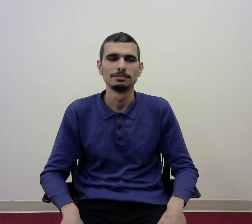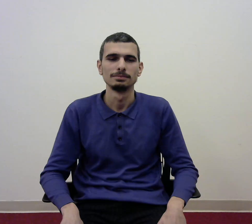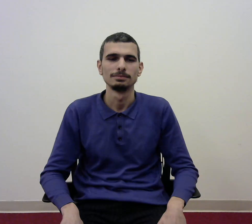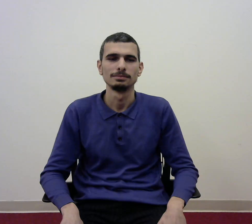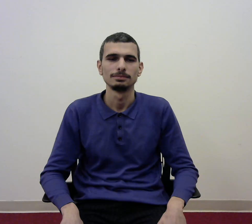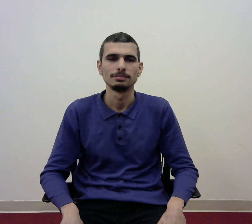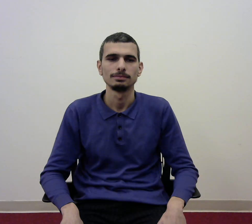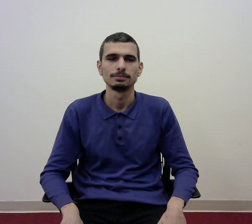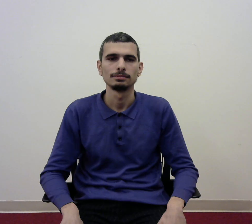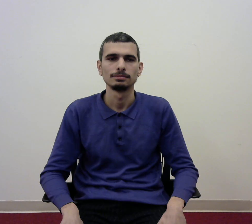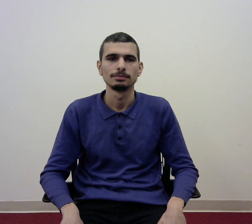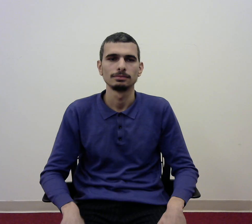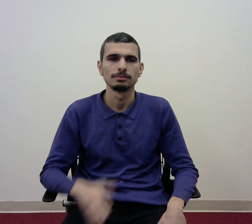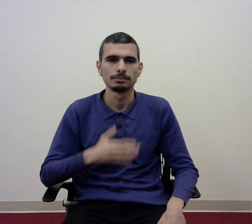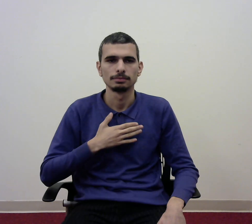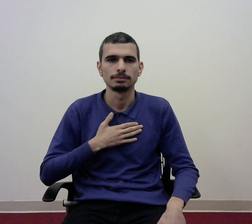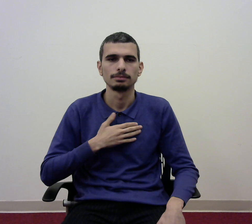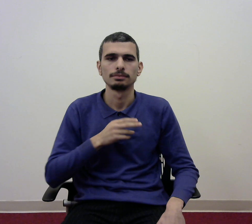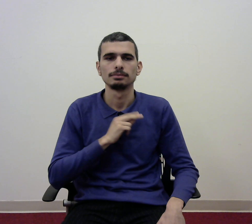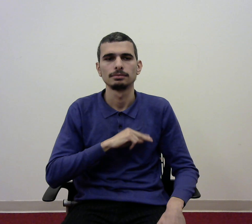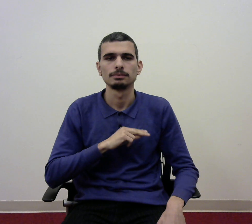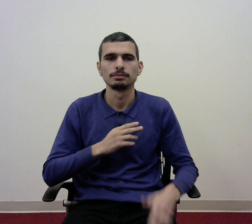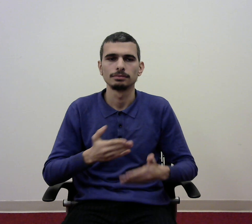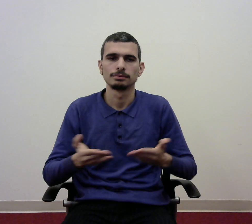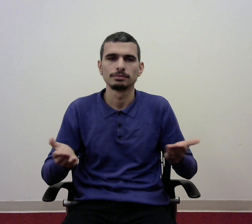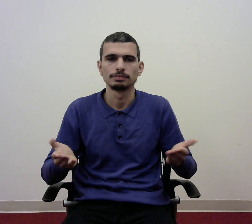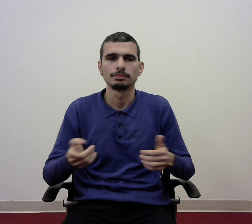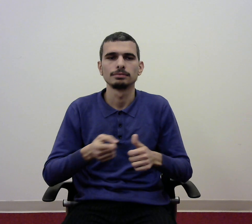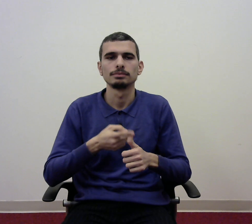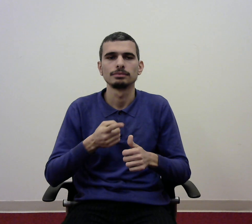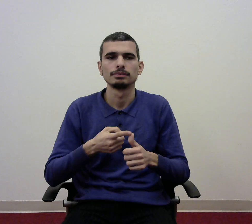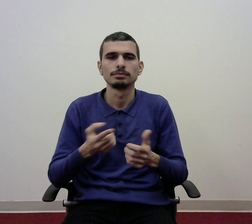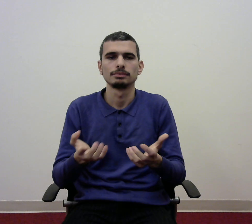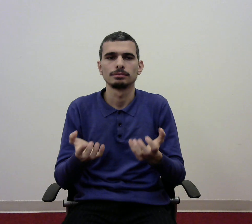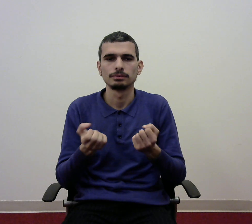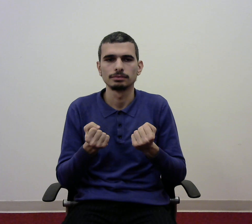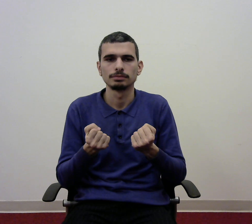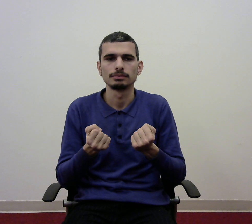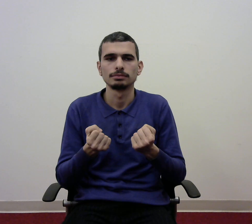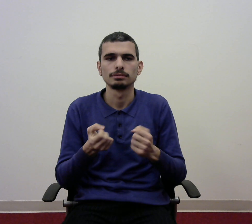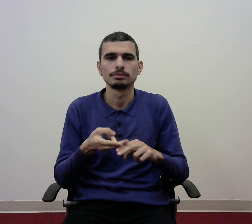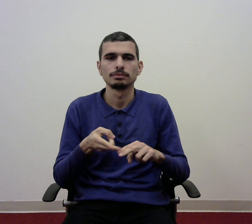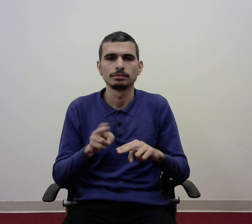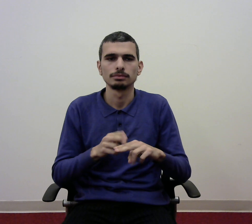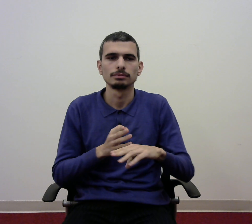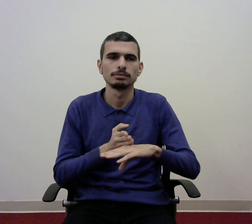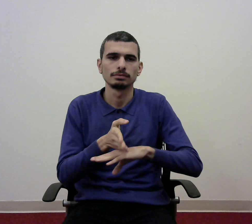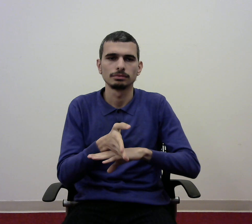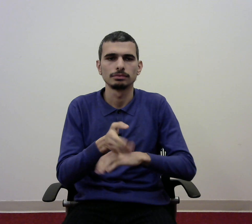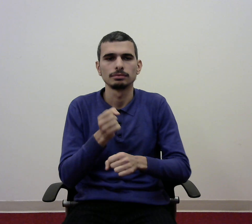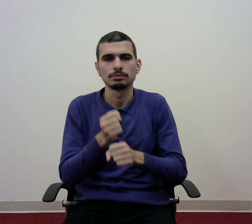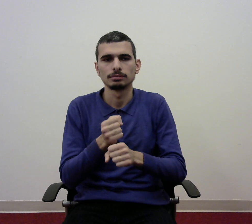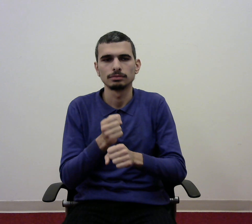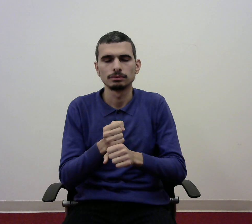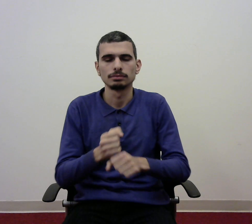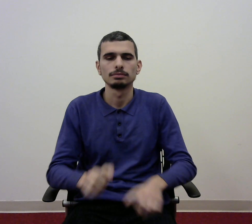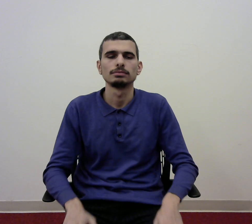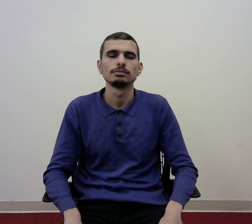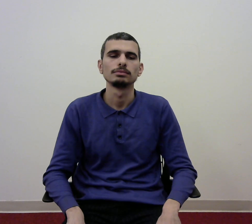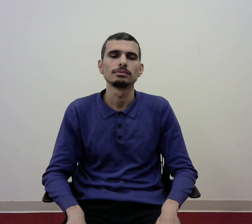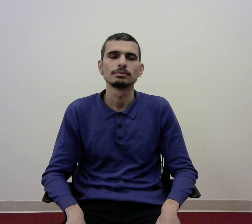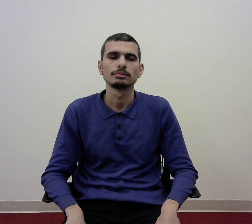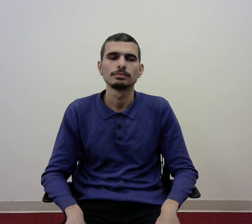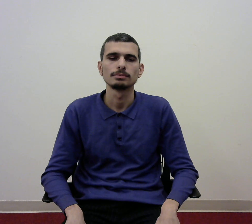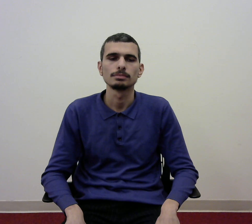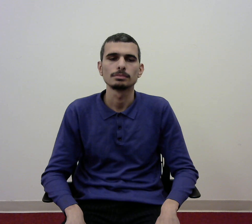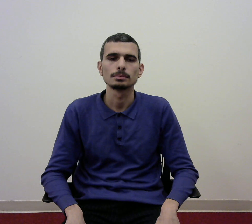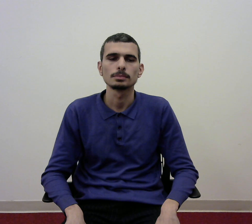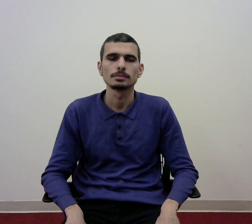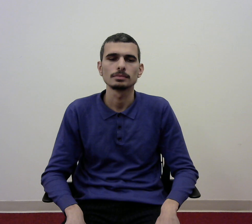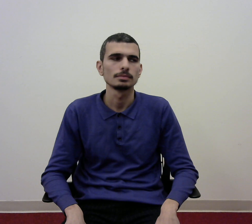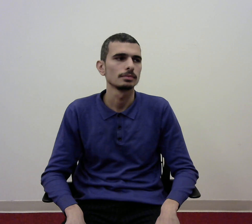Mən işsiz adı almaq üçün müraciət edirəm